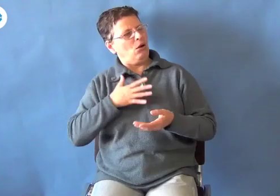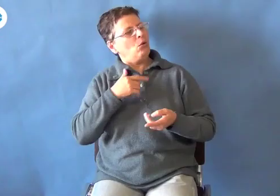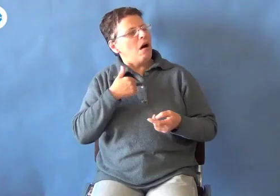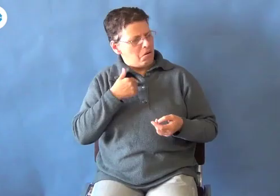Nie lubią...